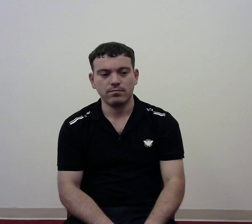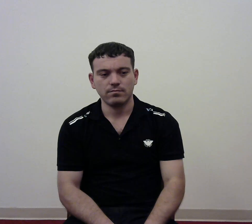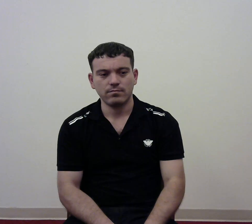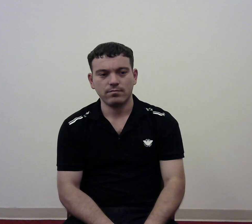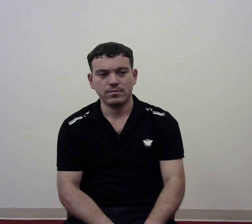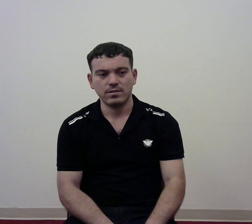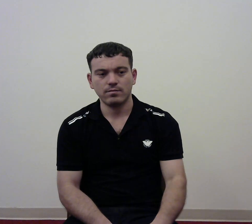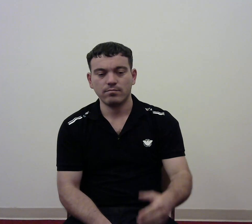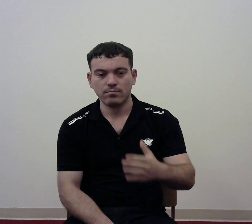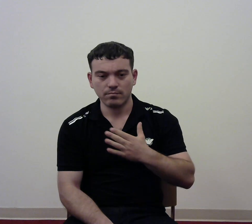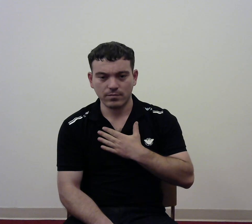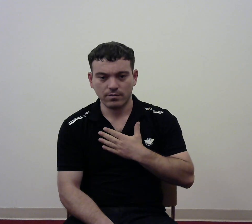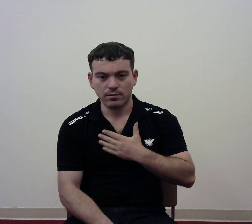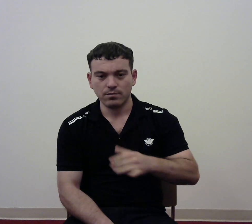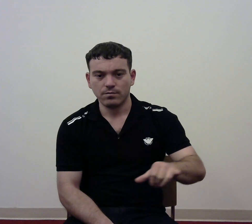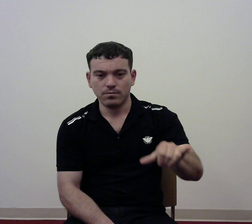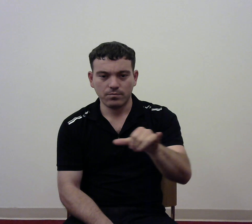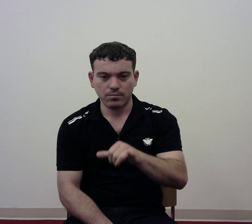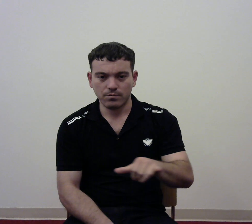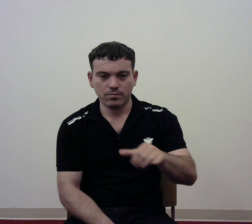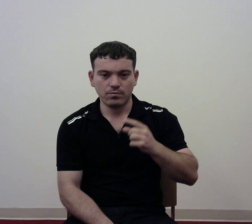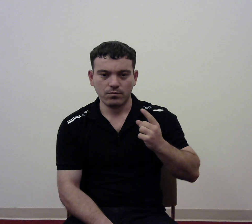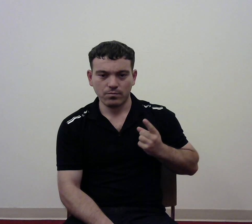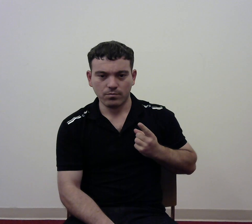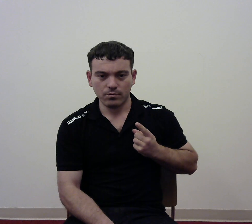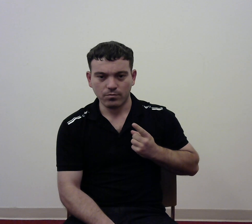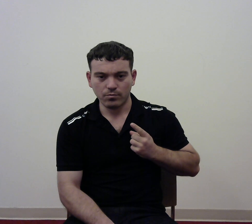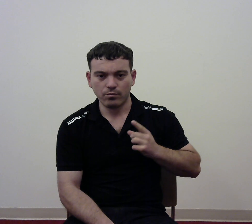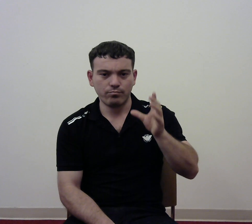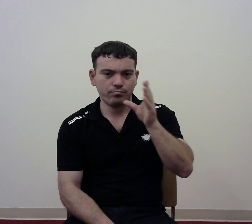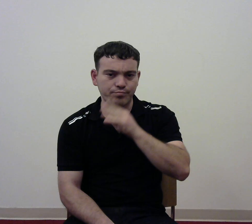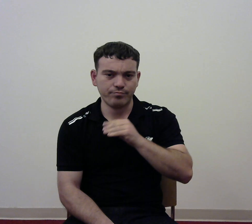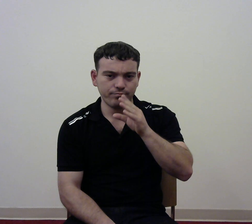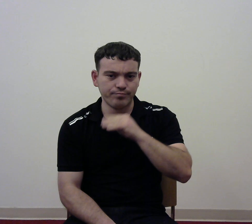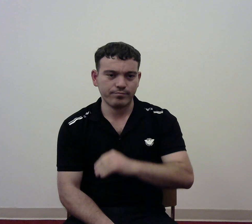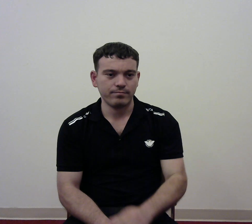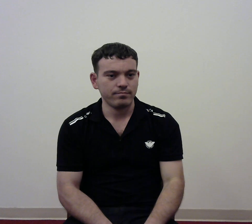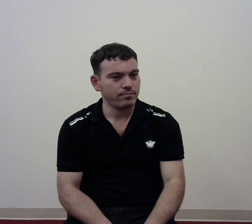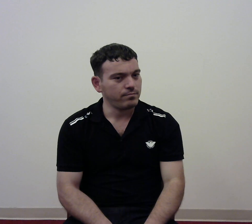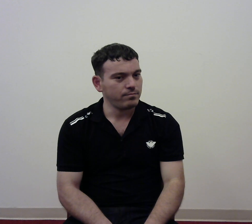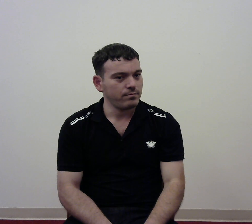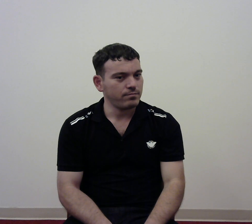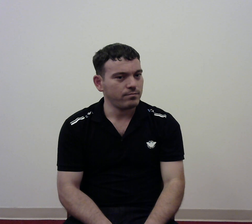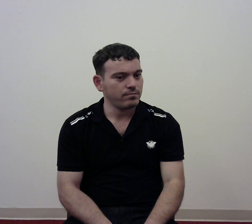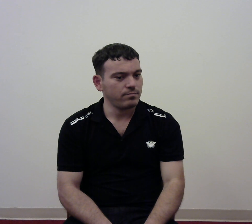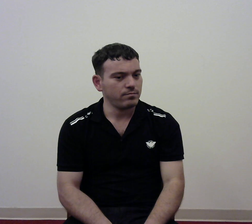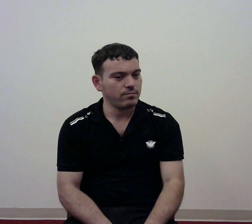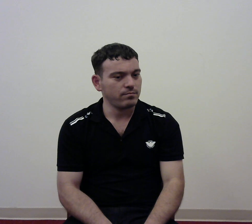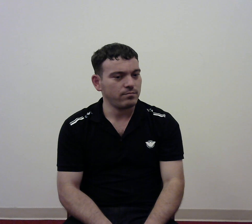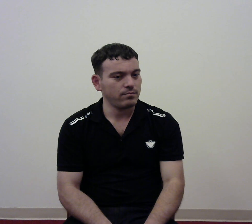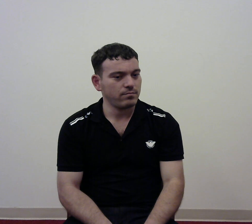Mən harda gözləyə bilərəm?